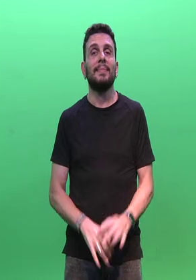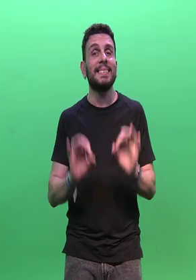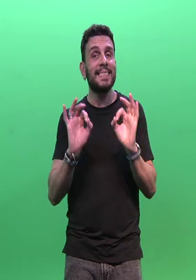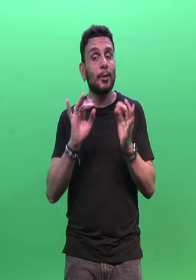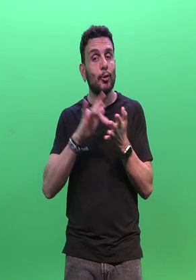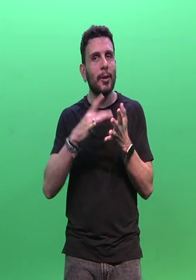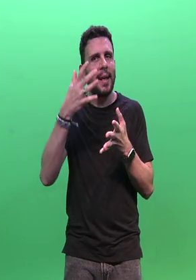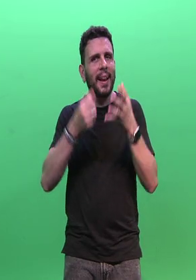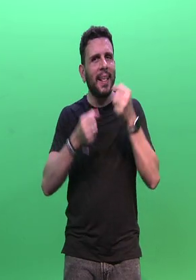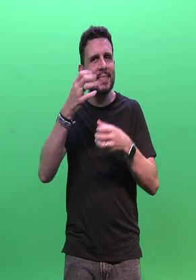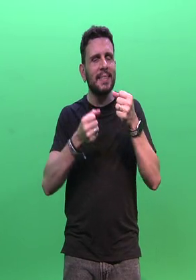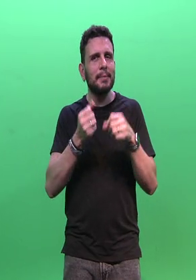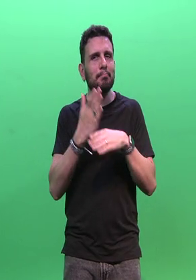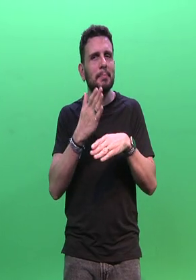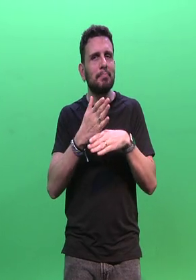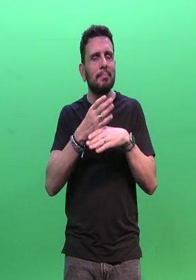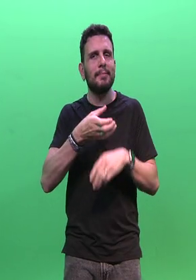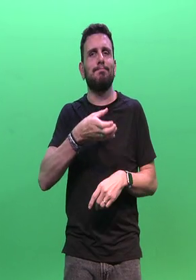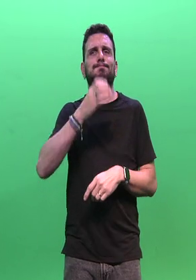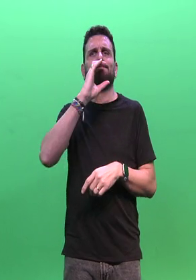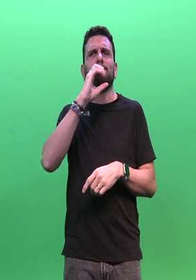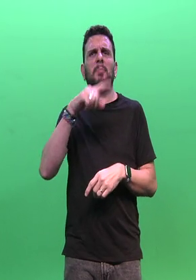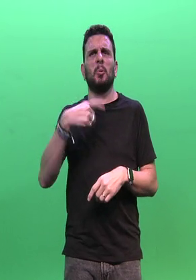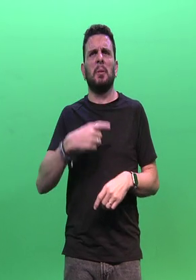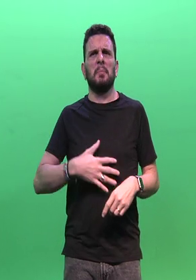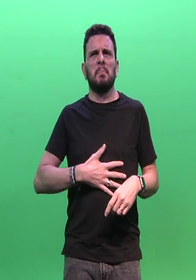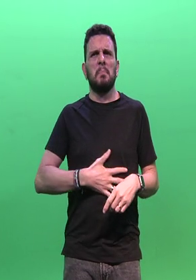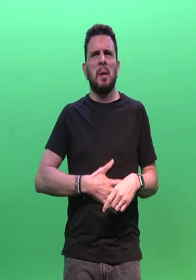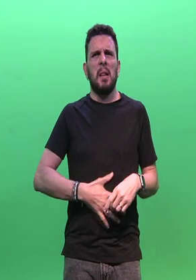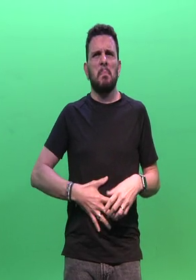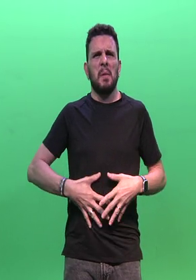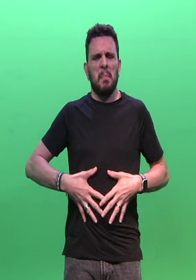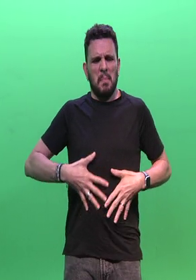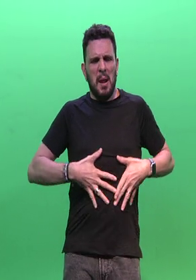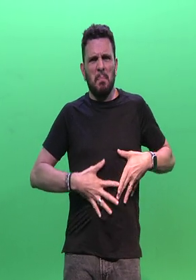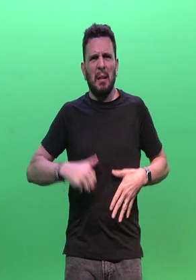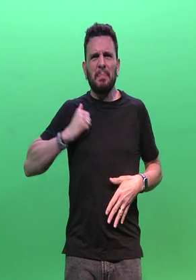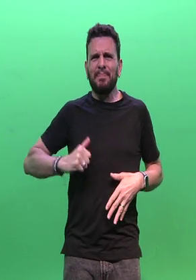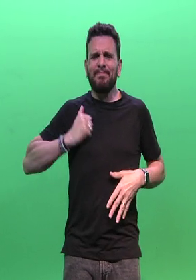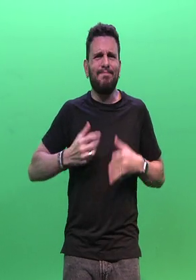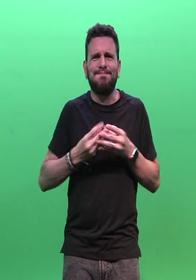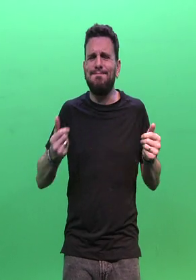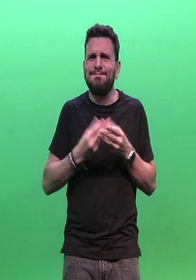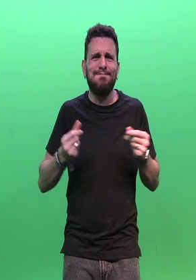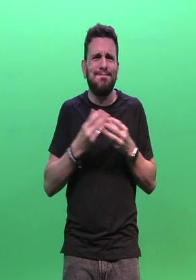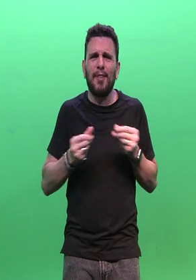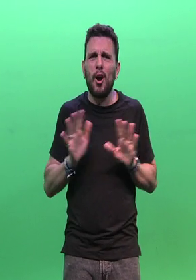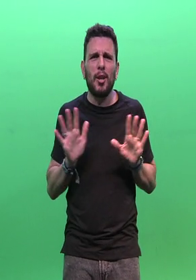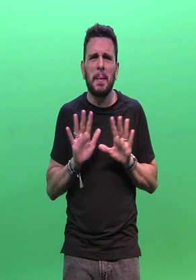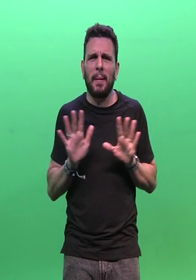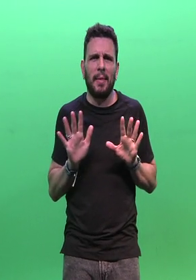Sempre que bec llet despés em fa mal la panxa i tinc diarrea, és horrible.